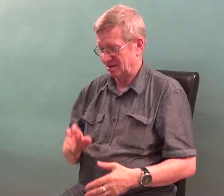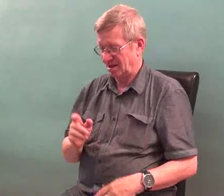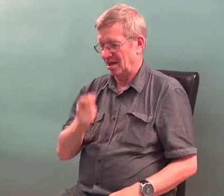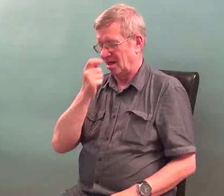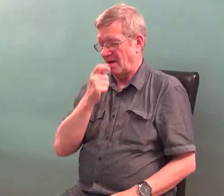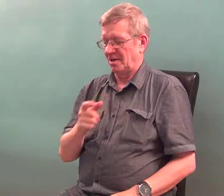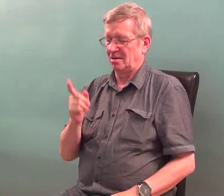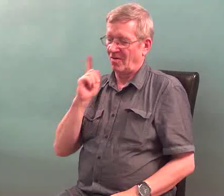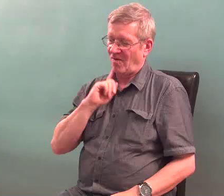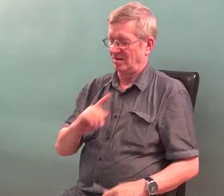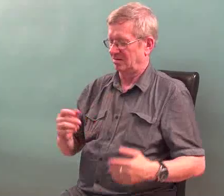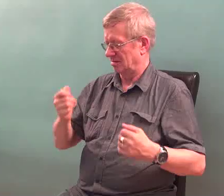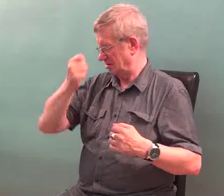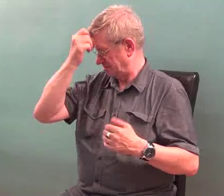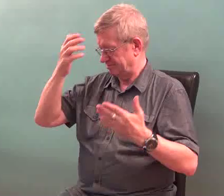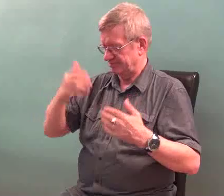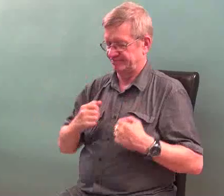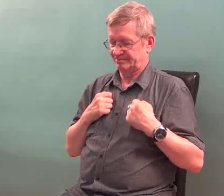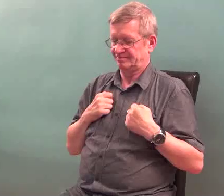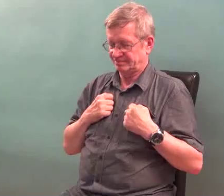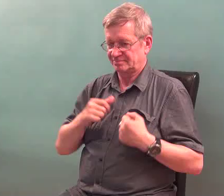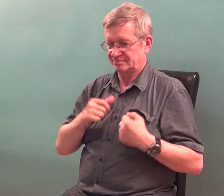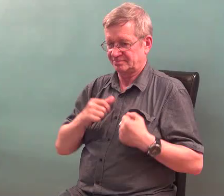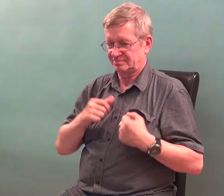Charlie Chaplin udaje, zakłada szkło na plecy.